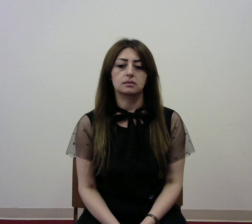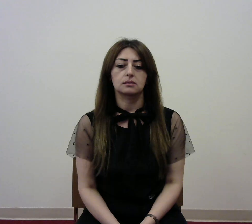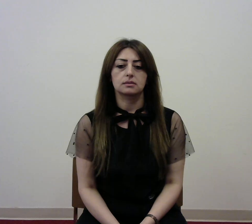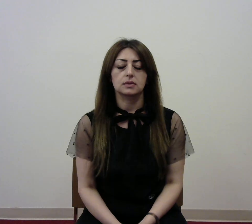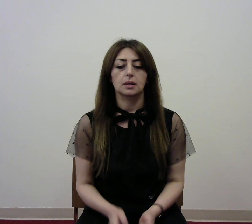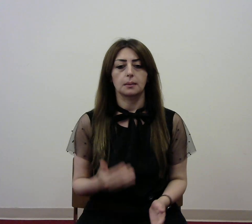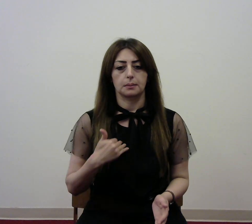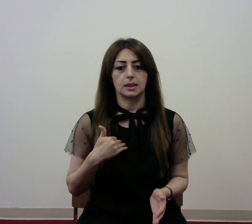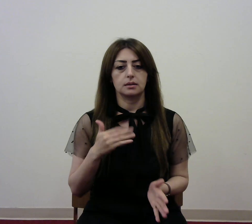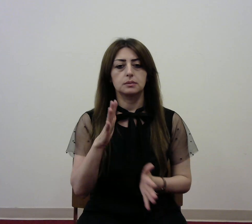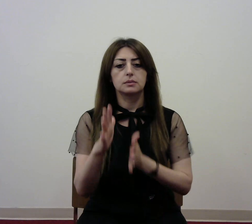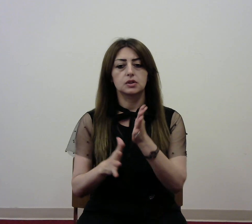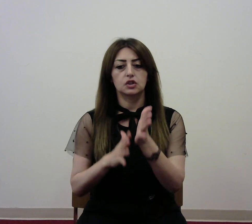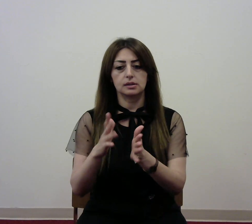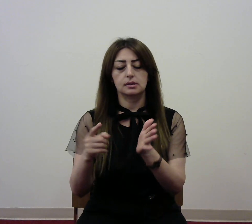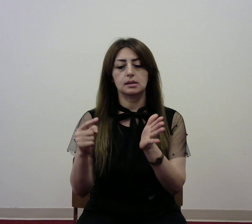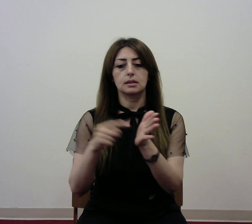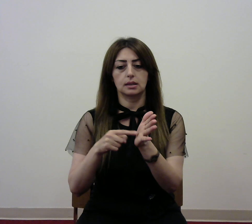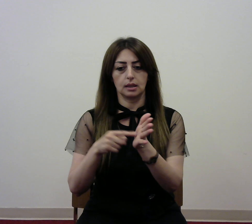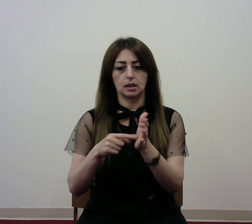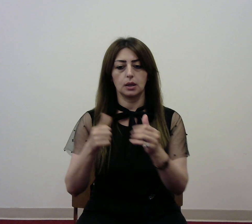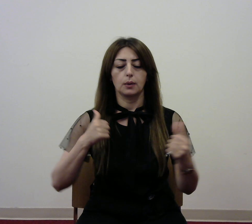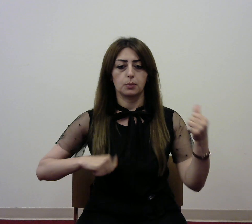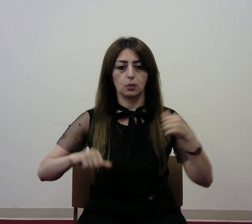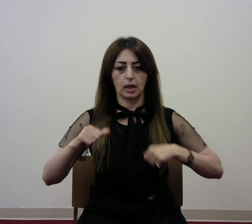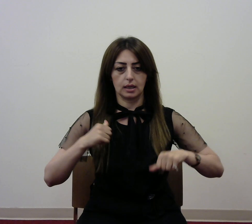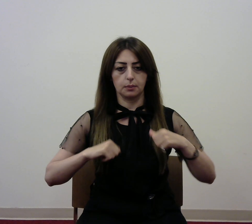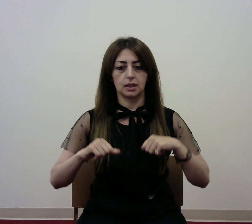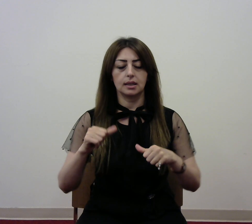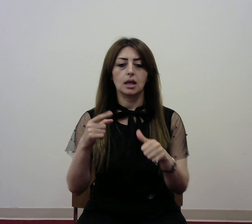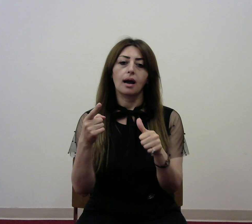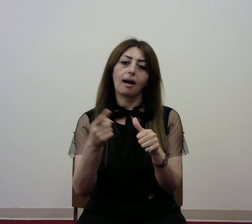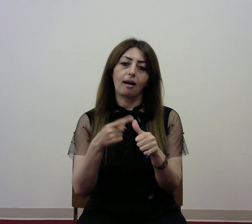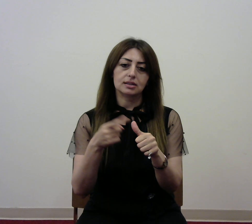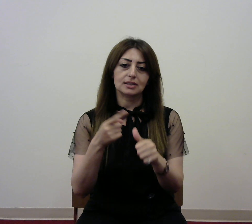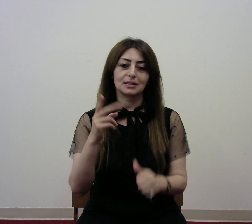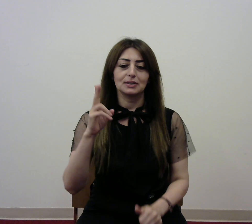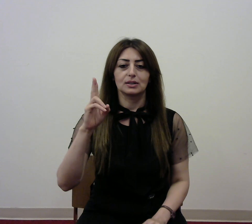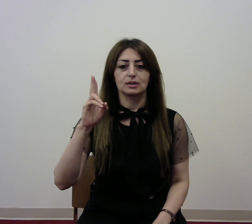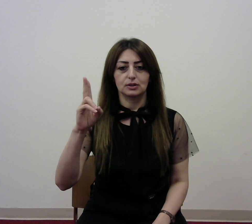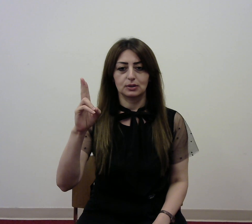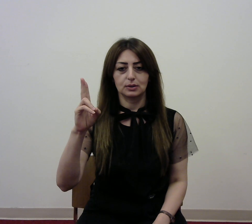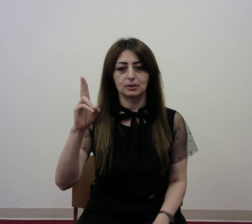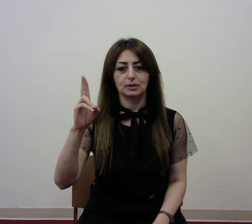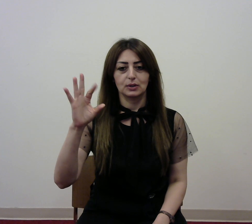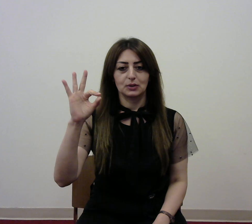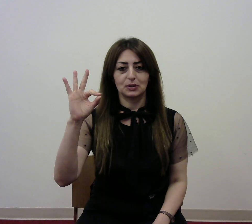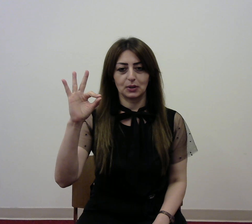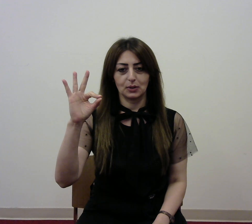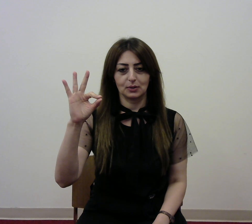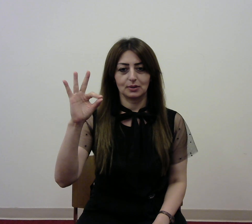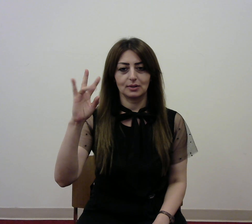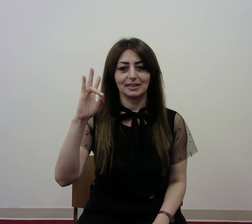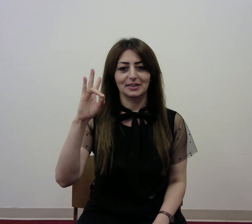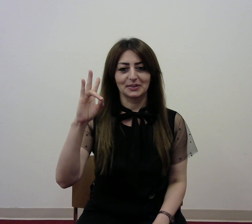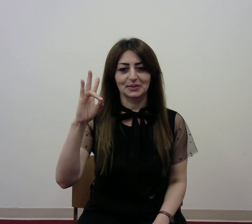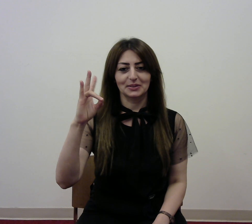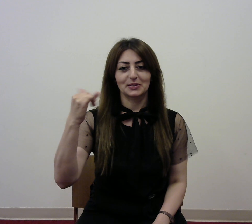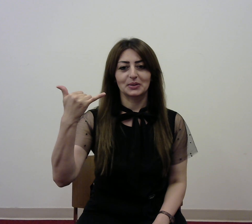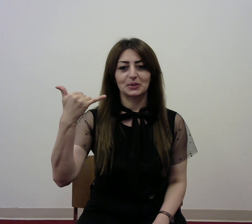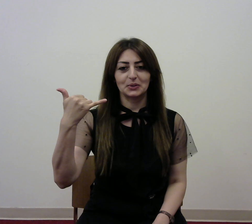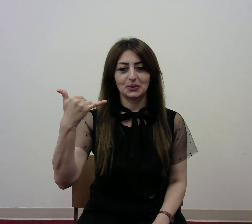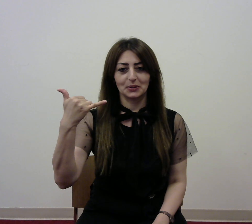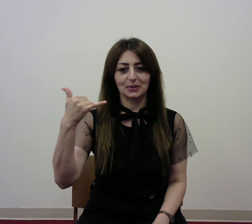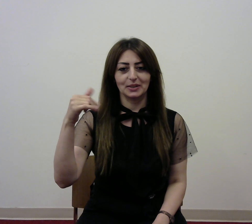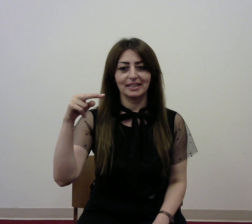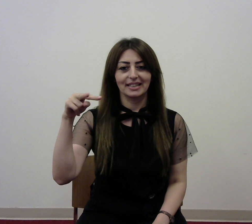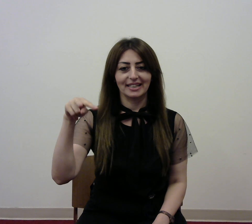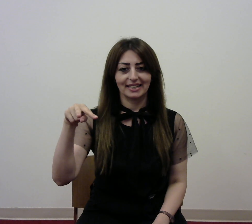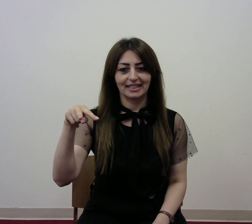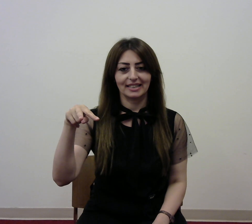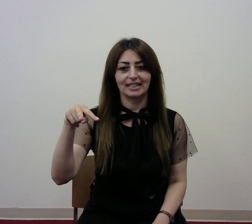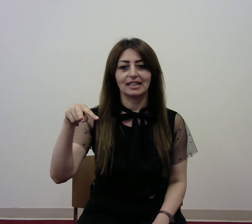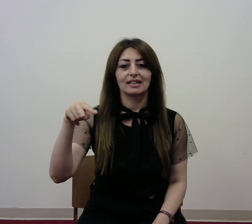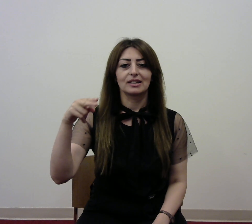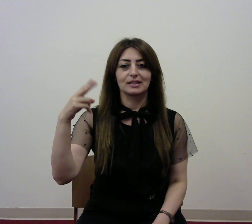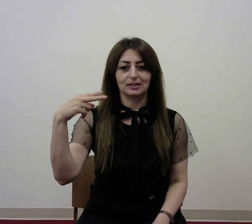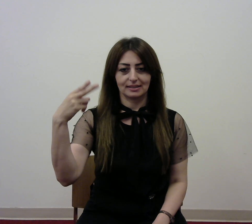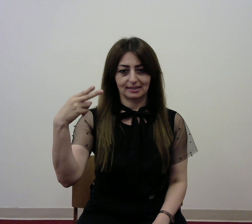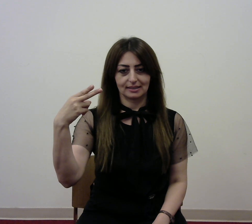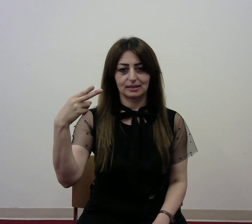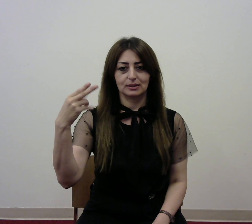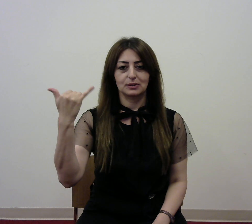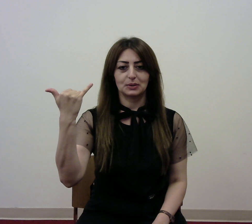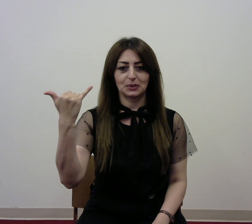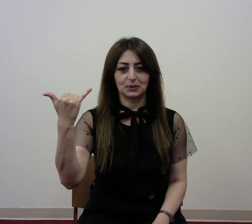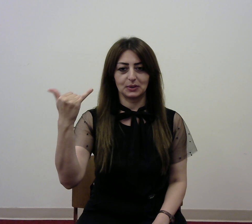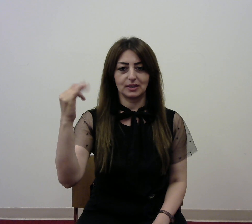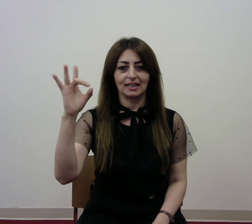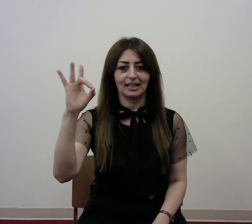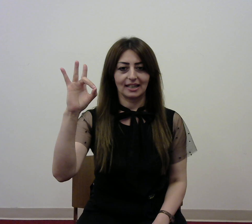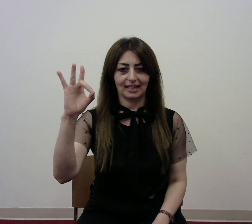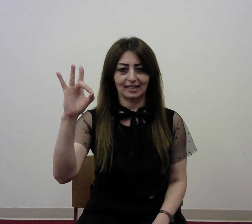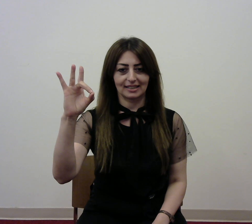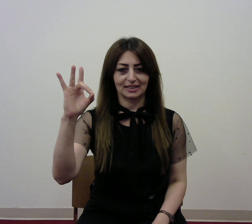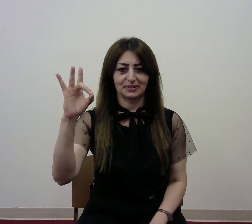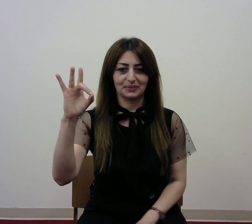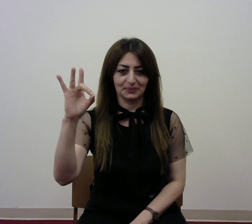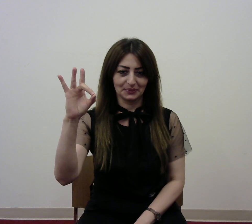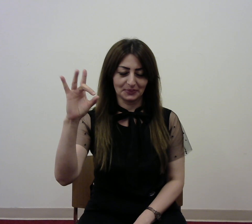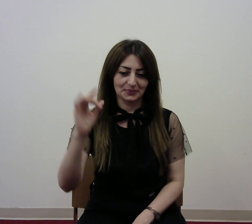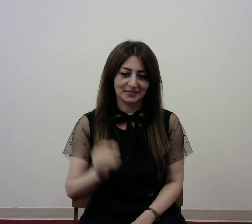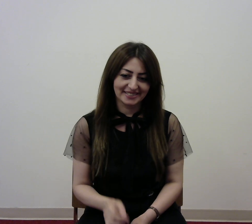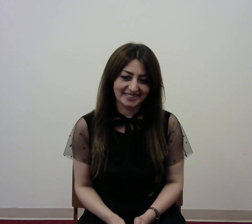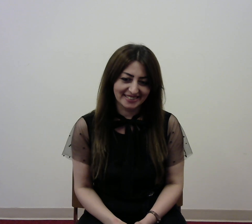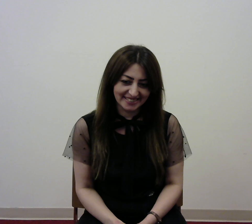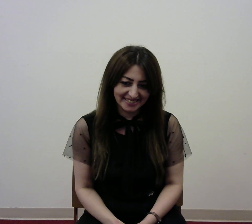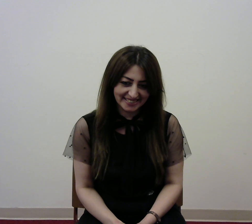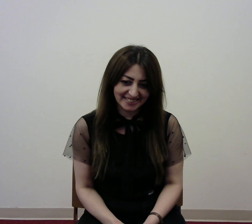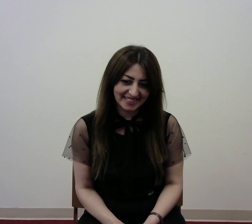Mənim işarə dili müəlliməmin adı Könüldür